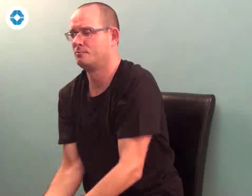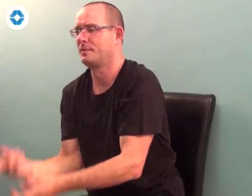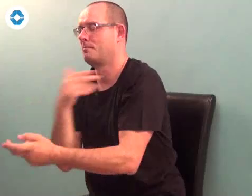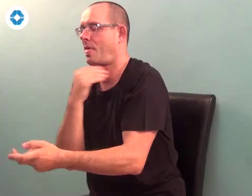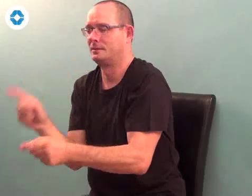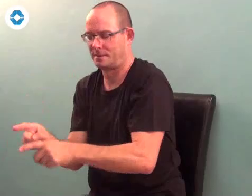Pies tak samo.